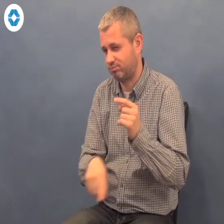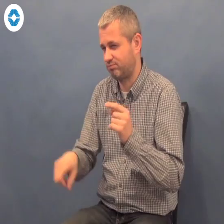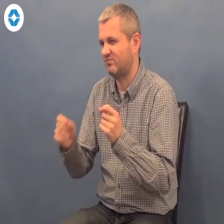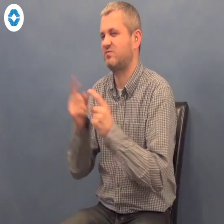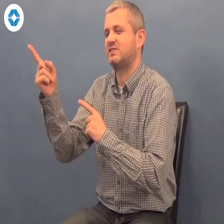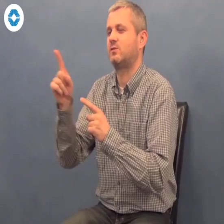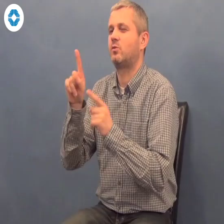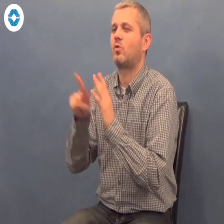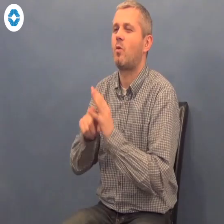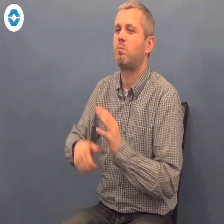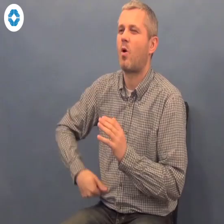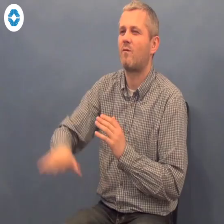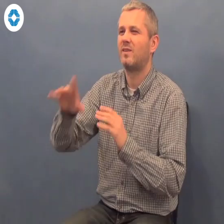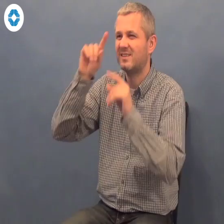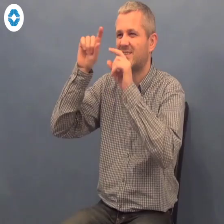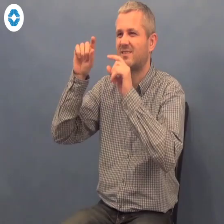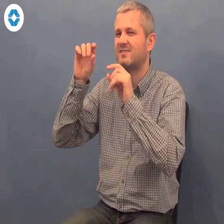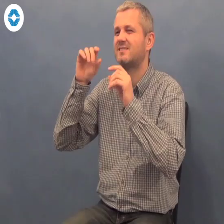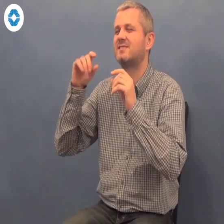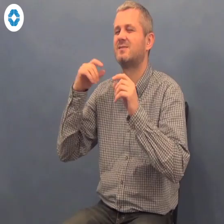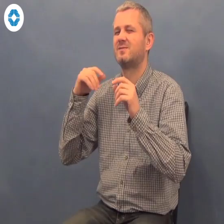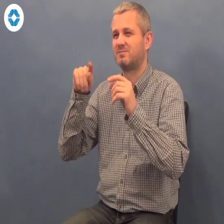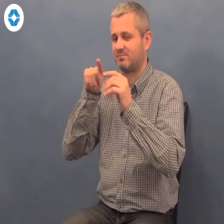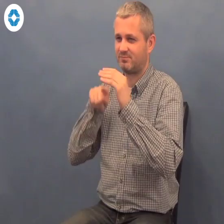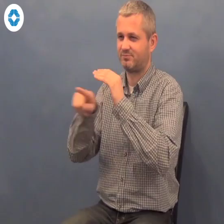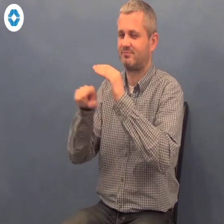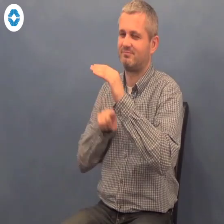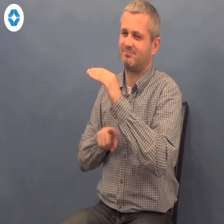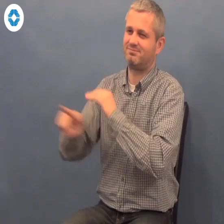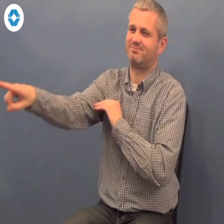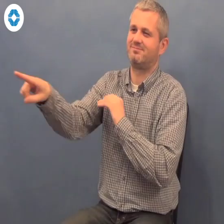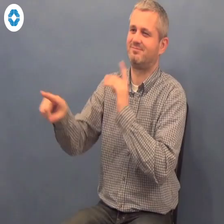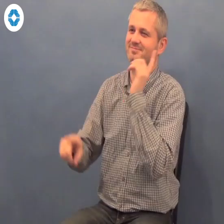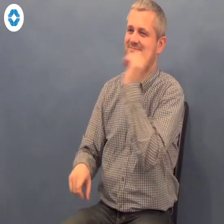Rzucił kulę do bowlingu, wiesz... Kot ucieka, odchodzi.